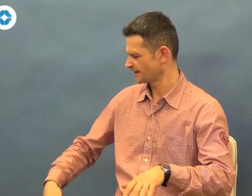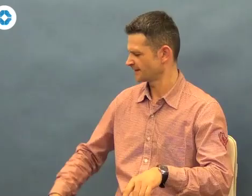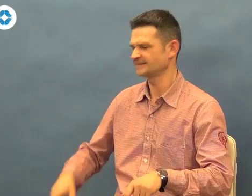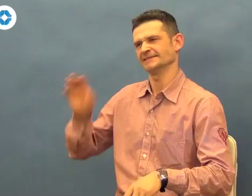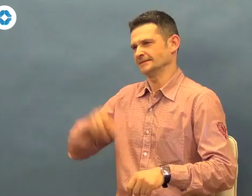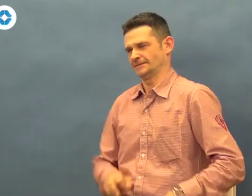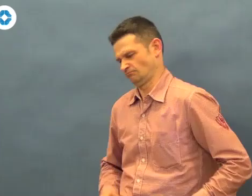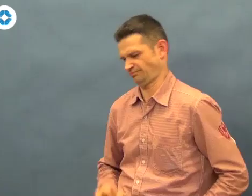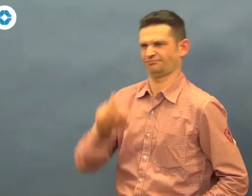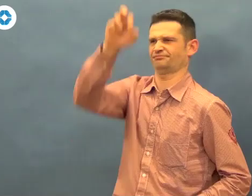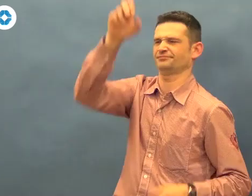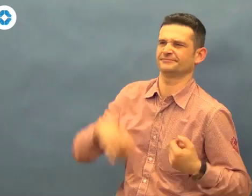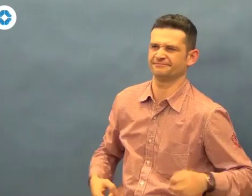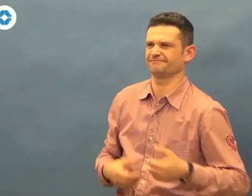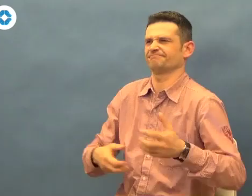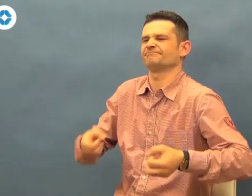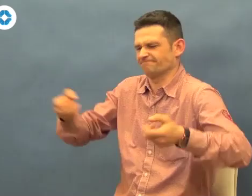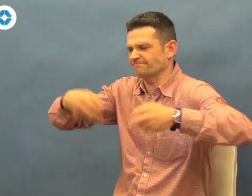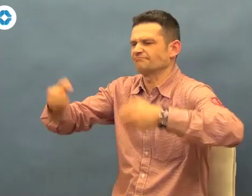Wszedł na drzewo i zrywał dalej gruszki.